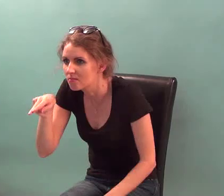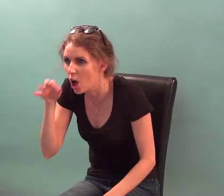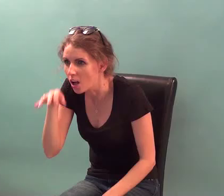Kot...